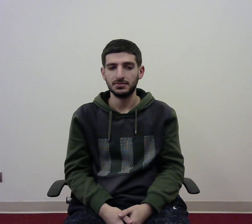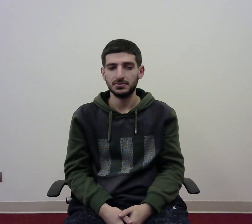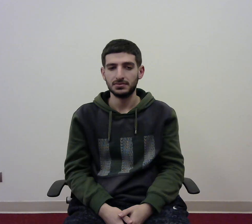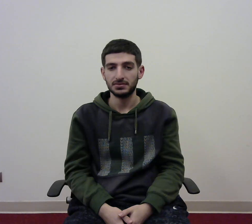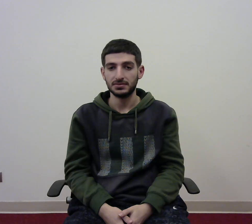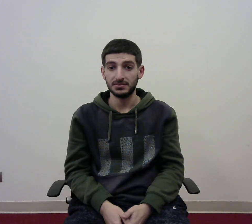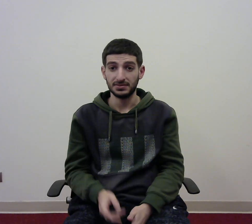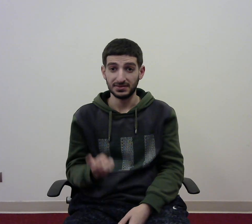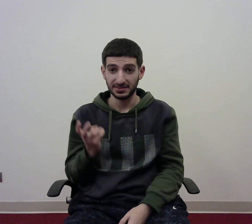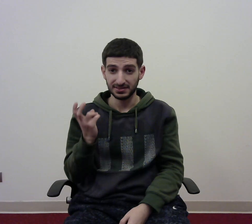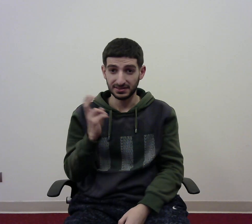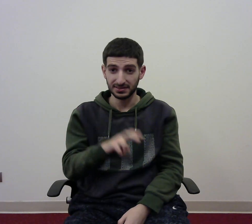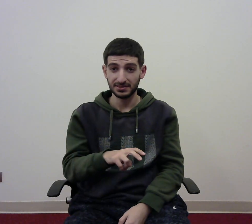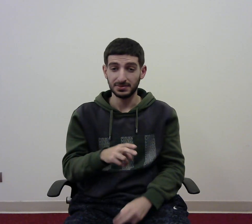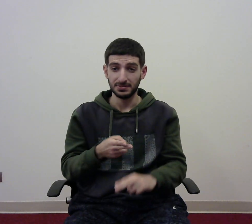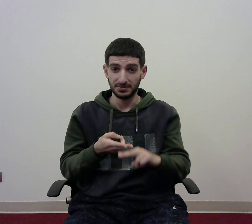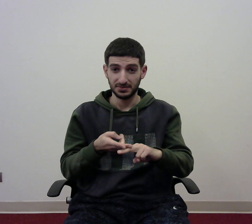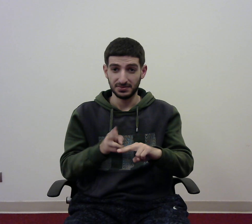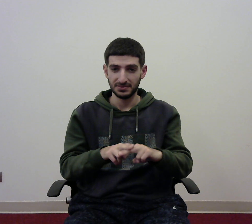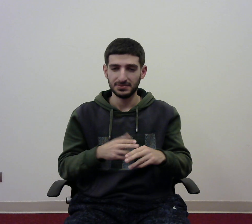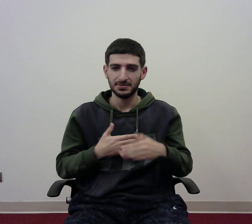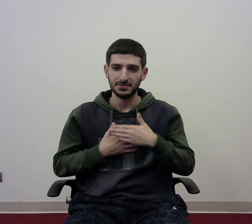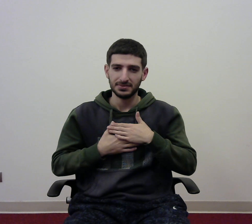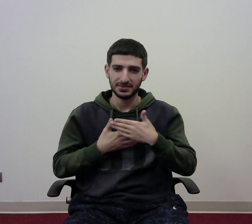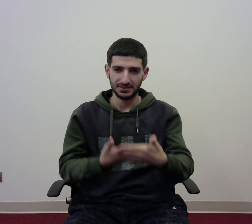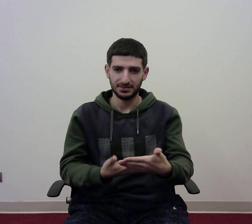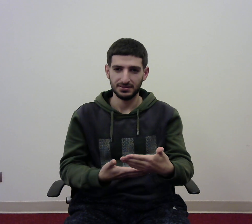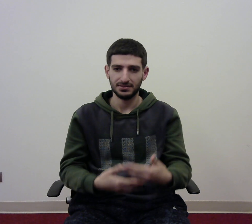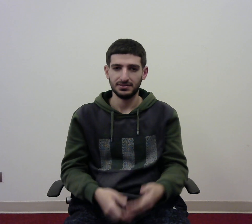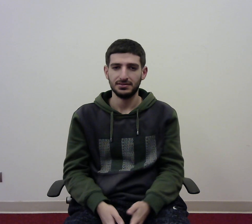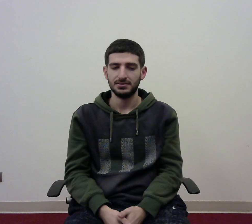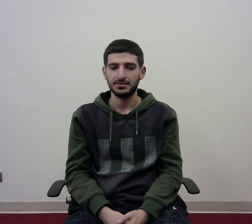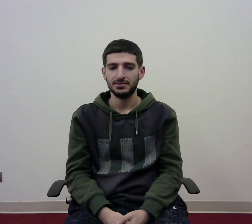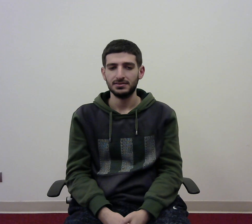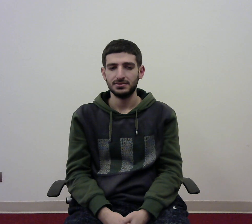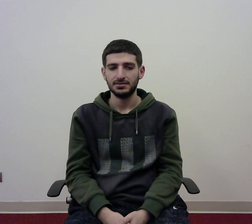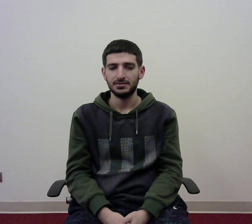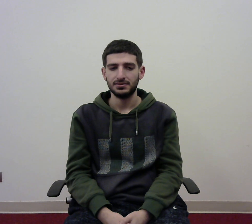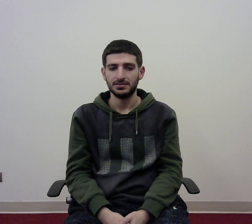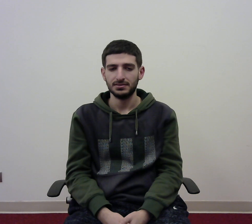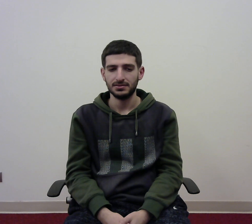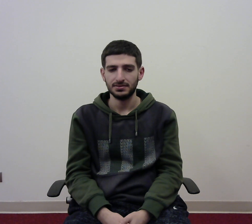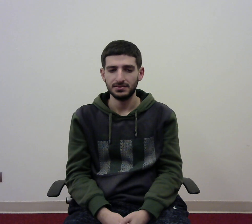Gəldiyinizə görə minnətdaram